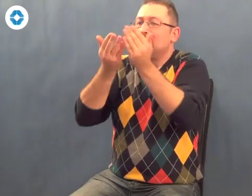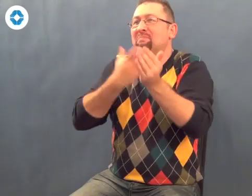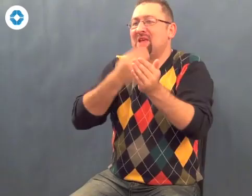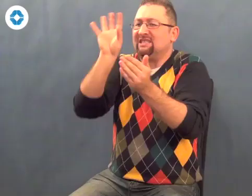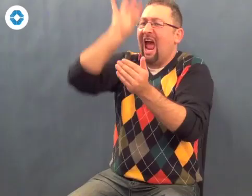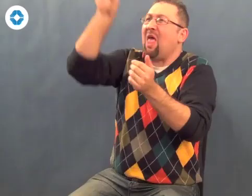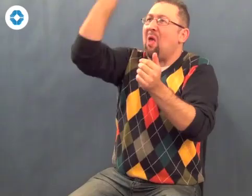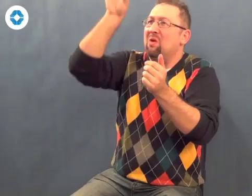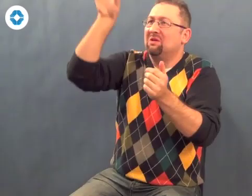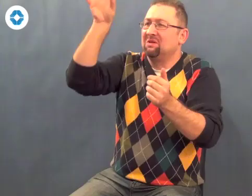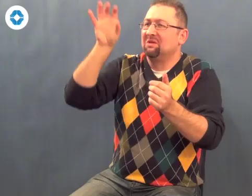Pies szczeka.